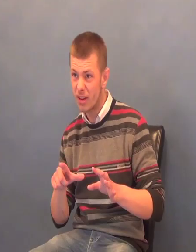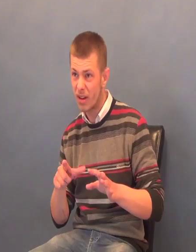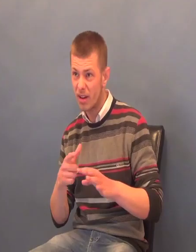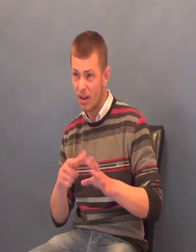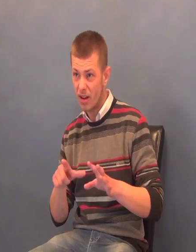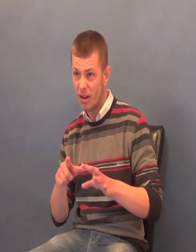Dwudziesty siódmy?